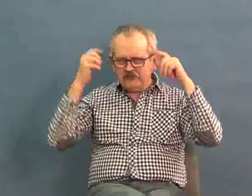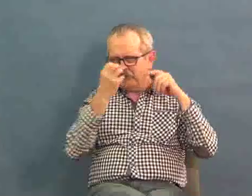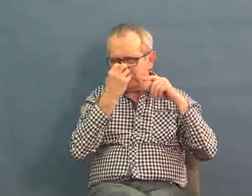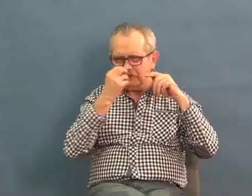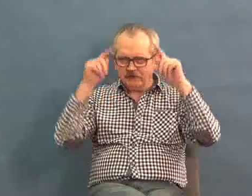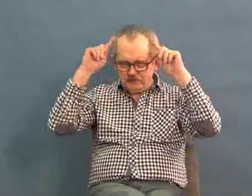Myszka Miki.